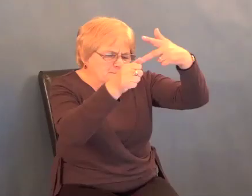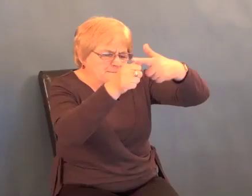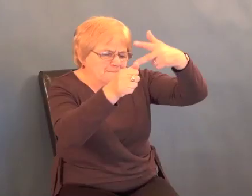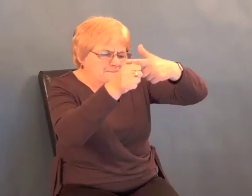Dwudziesty trzeci.